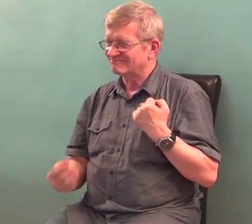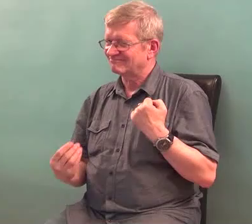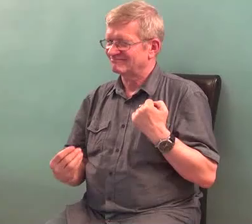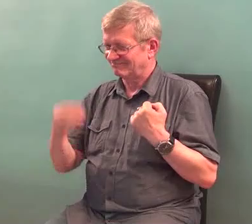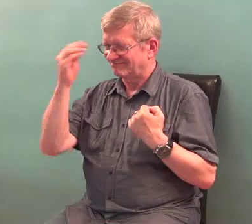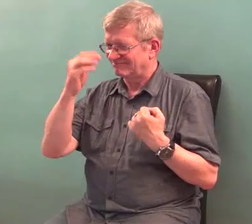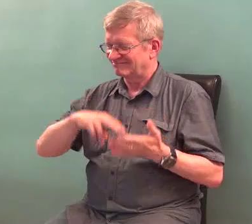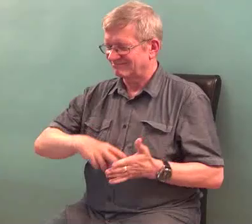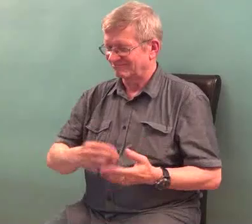Nauka tańca jest wspaniała.